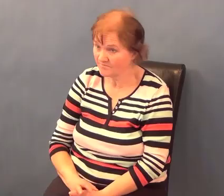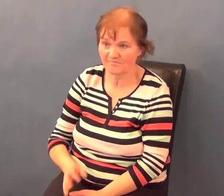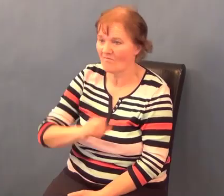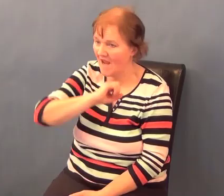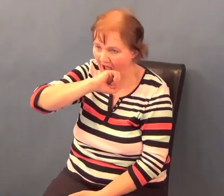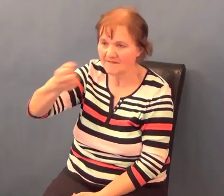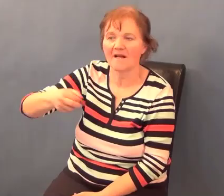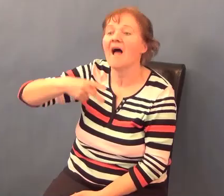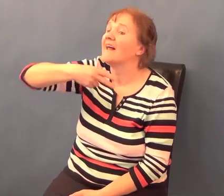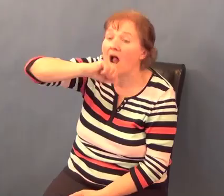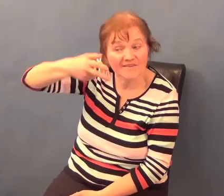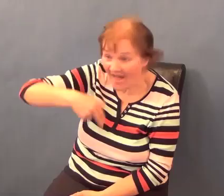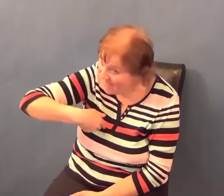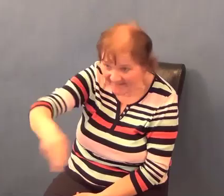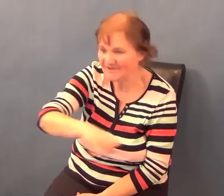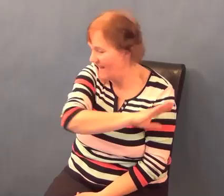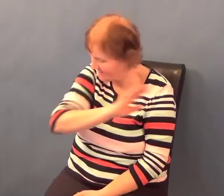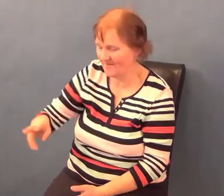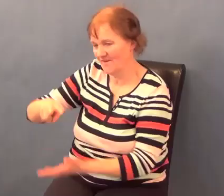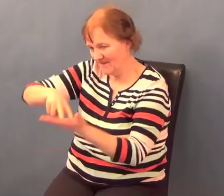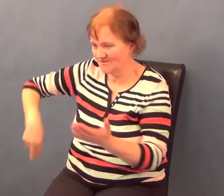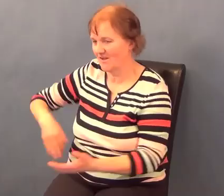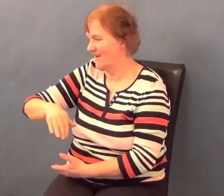Lepiej wcale tam nie wchodzić, zrezygnować z tego.